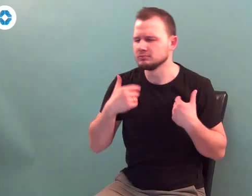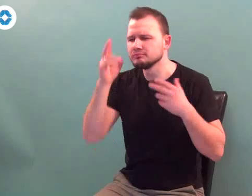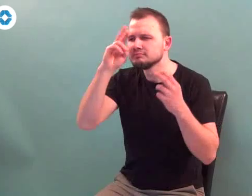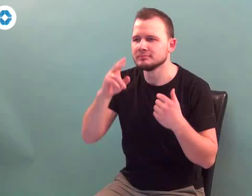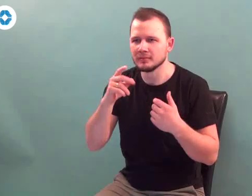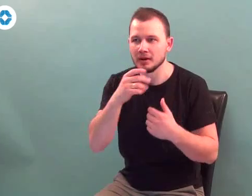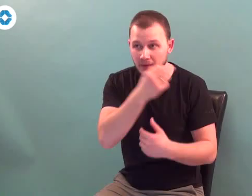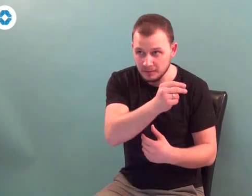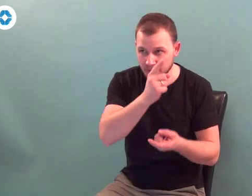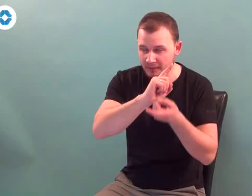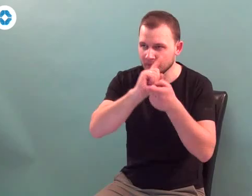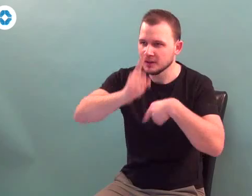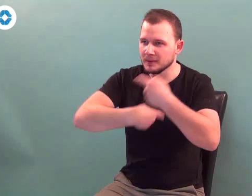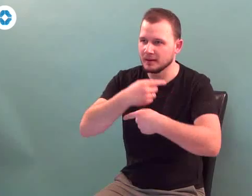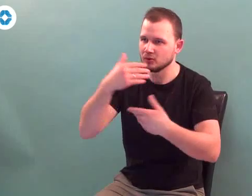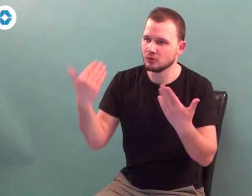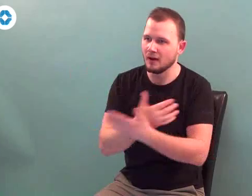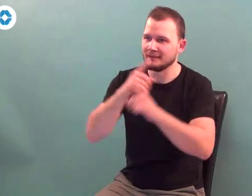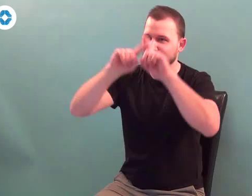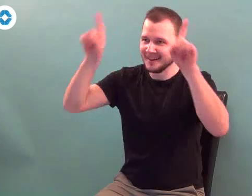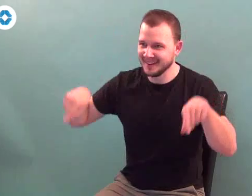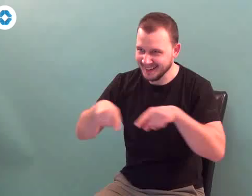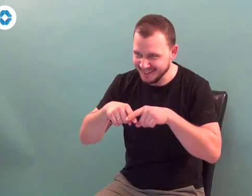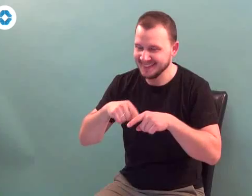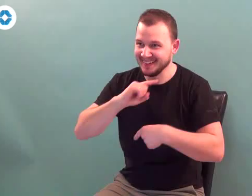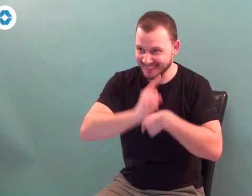Pani pyta go o możliwość wymiany szyby na nową.